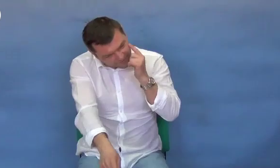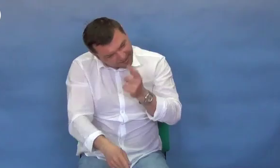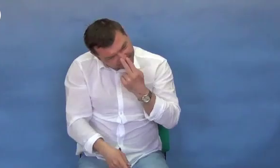Widziałem.